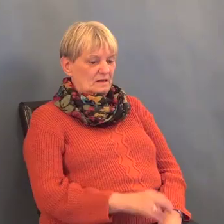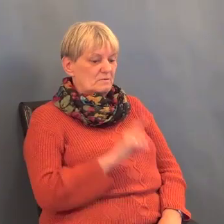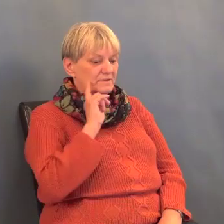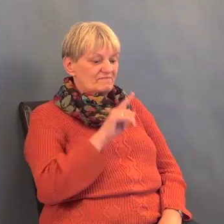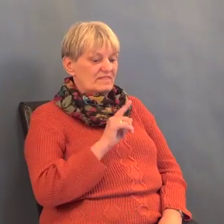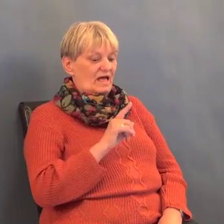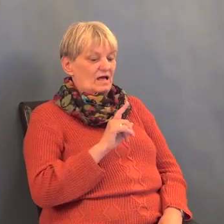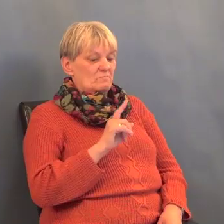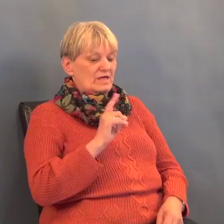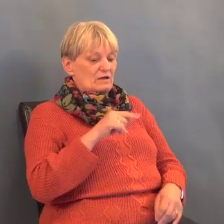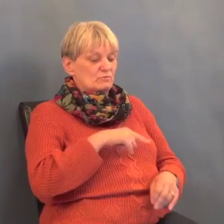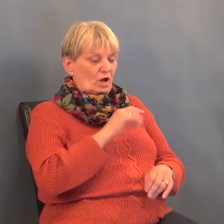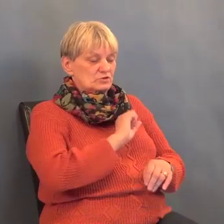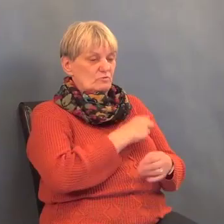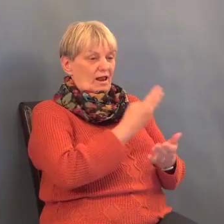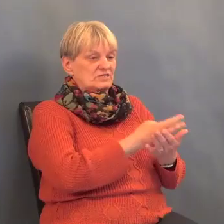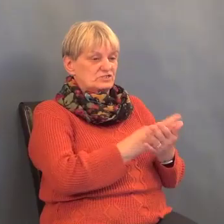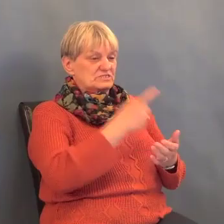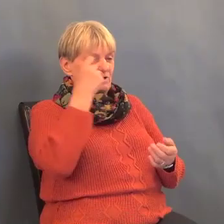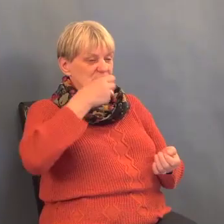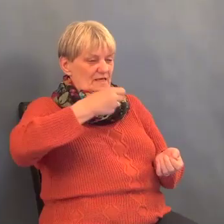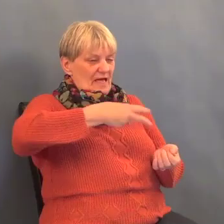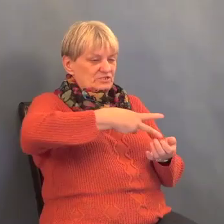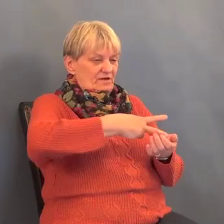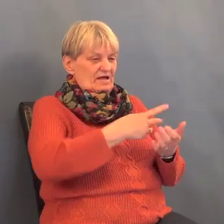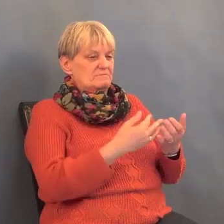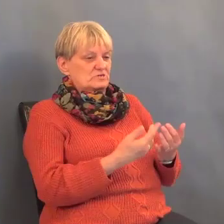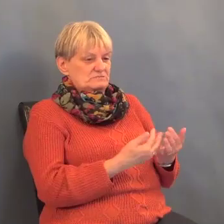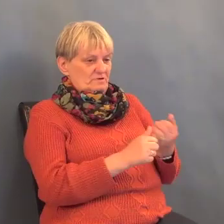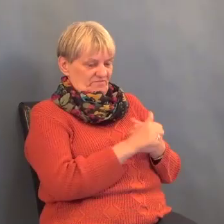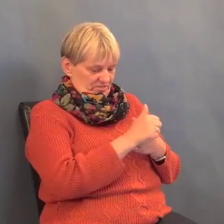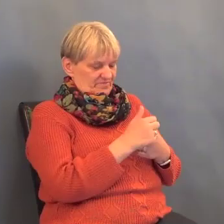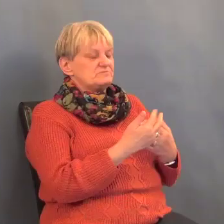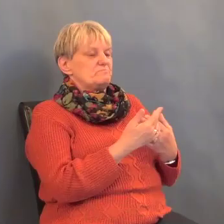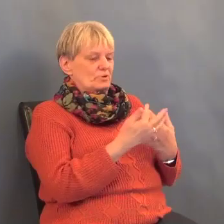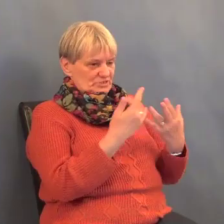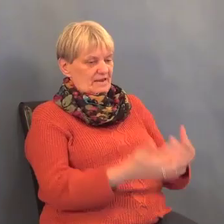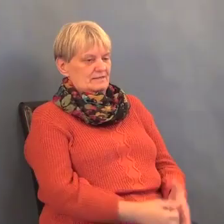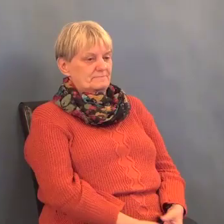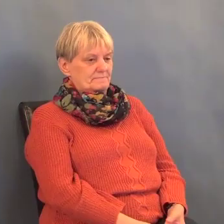Prawda, bo jak długo szkła leżą to słońce nagrzewa je i może spowodować pożar.